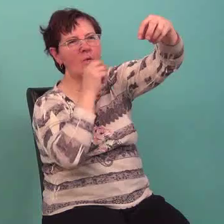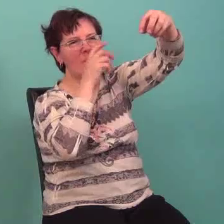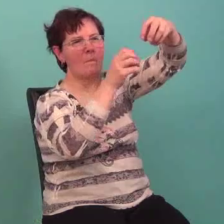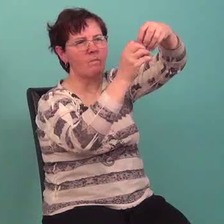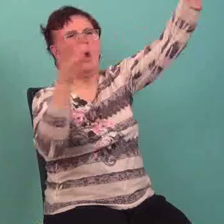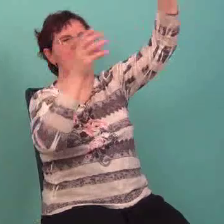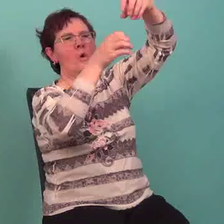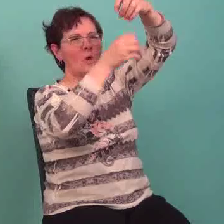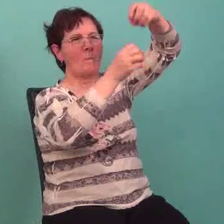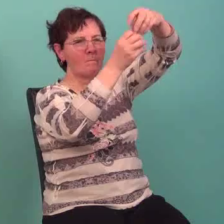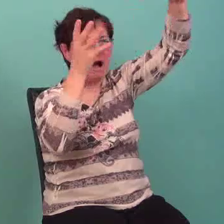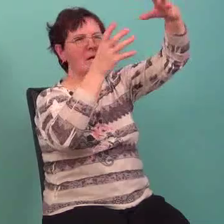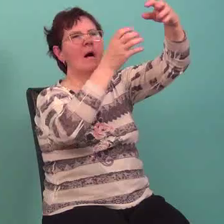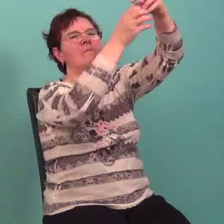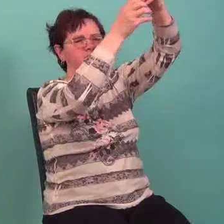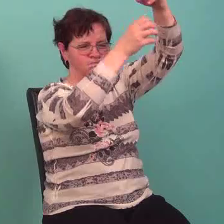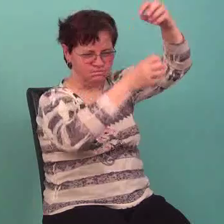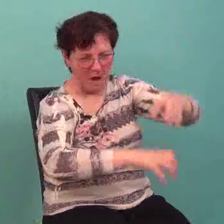Kula spada na kota, coś wybucha i razem wypadają na dole z rynny.